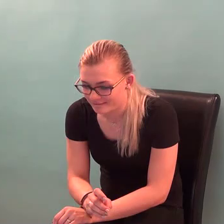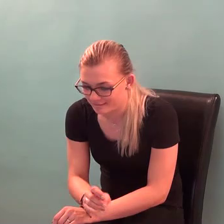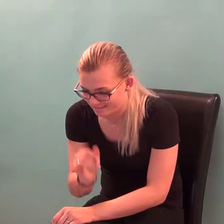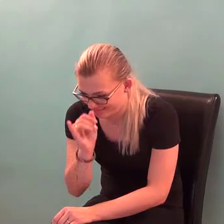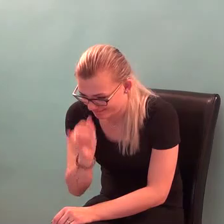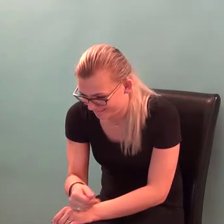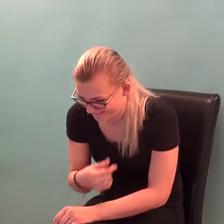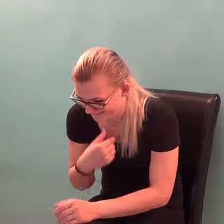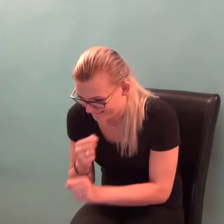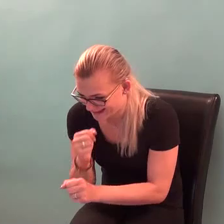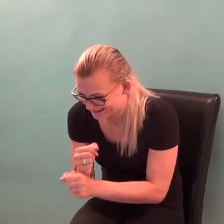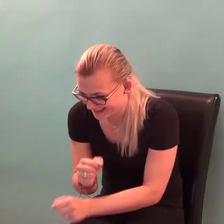Nie mogę, ja pracuję.